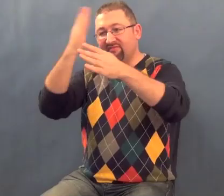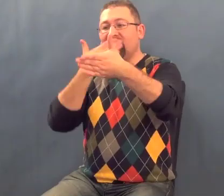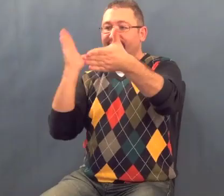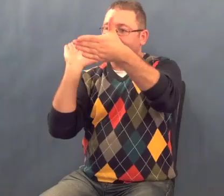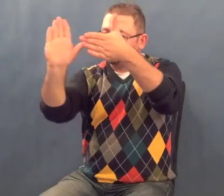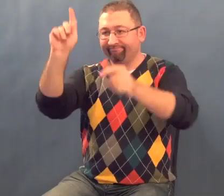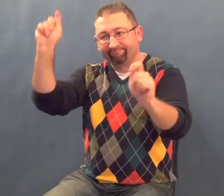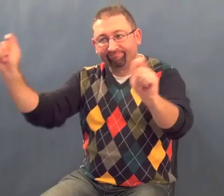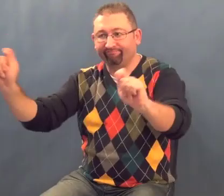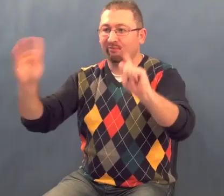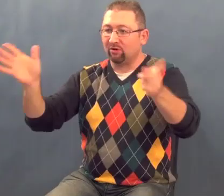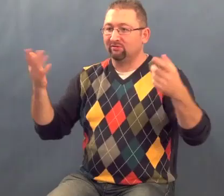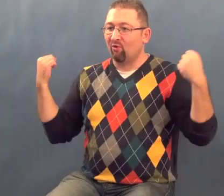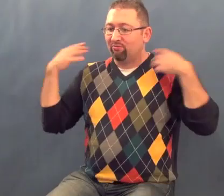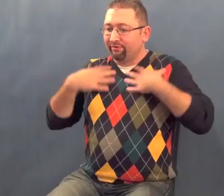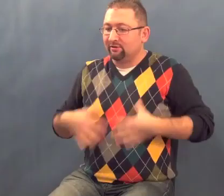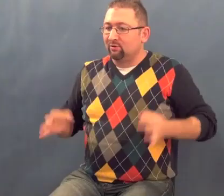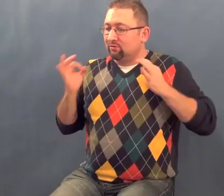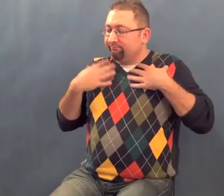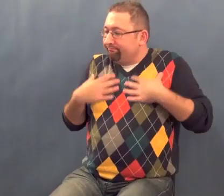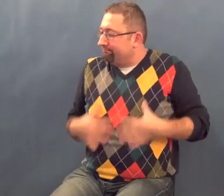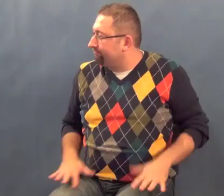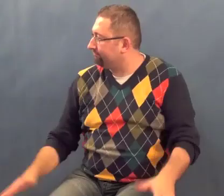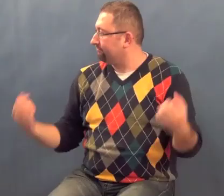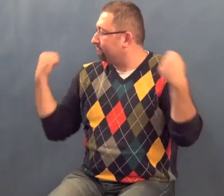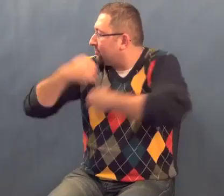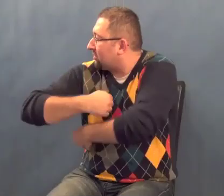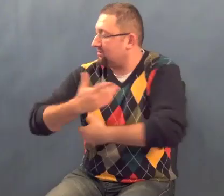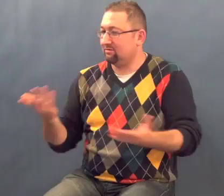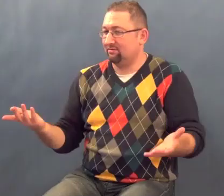Dlatego umieścili ten znak, żeby informował, że trzeba się ubrać, mieć sukienkę, przykryć się czymś.